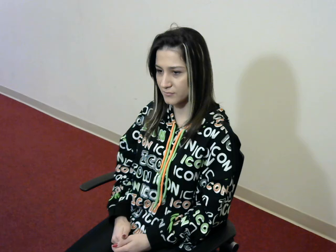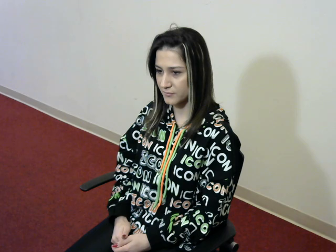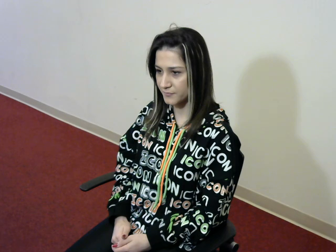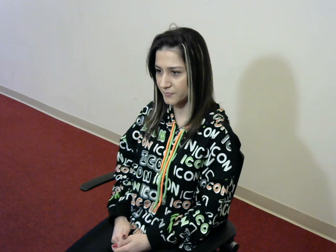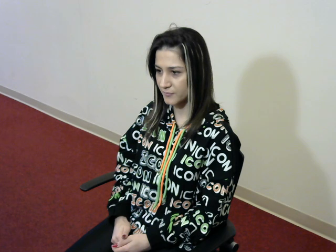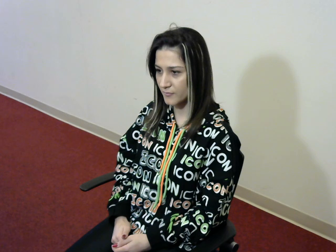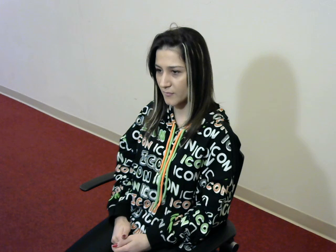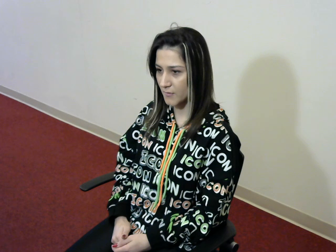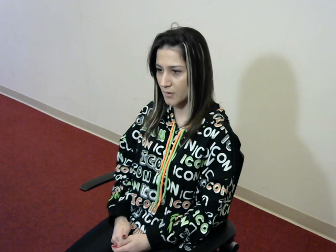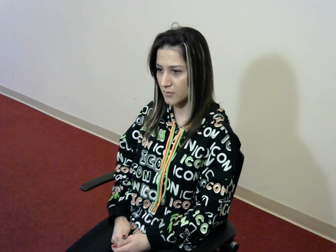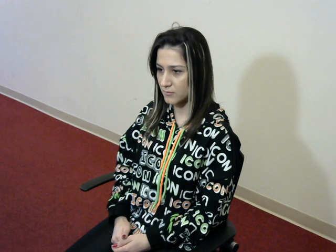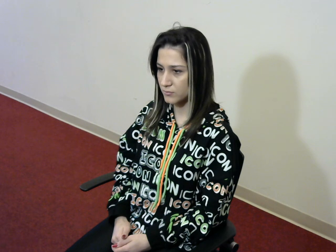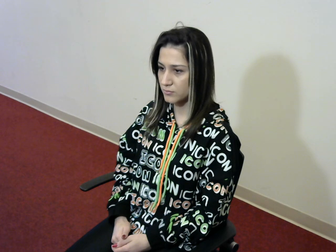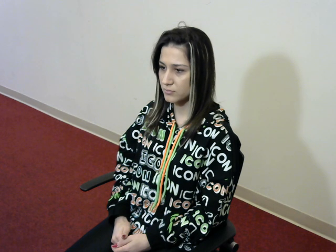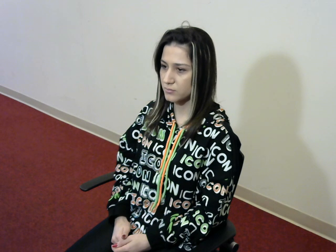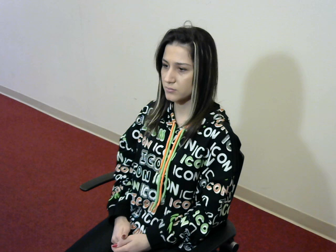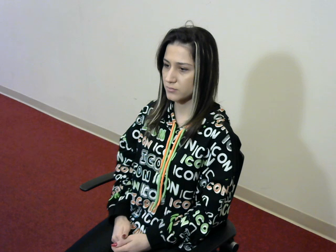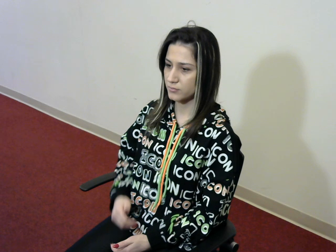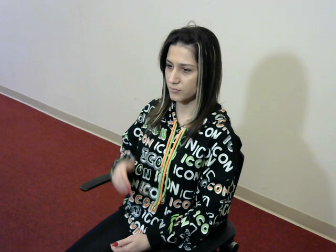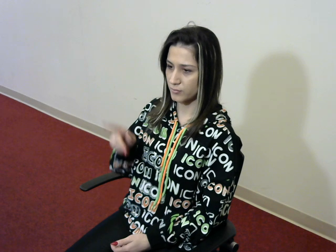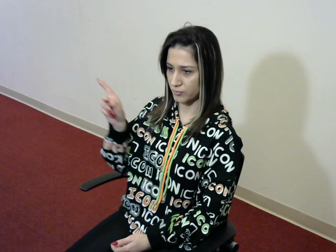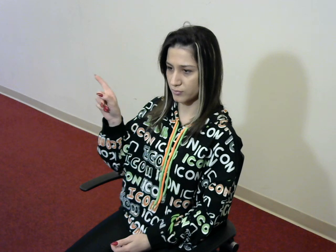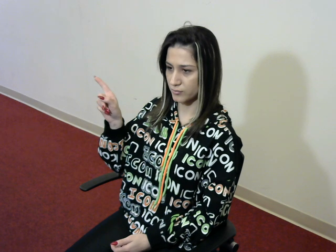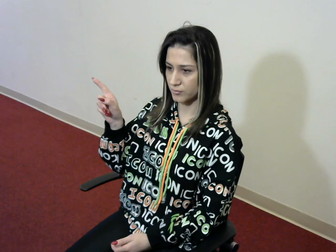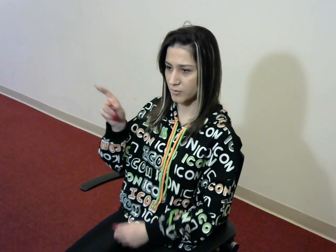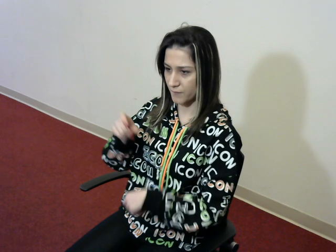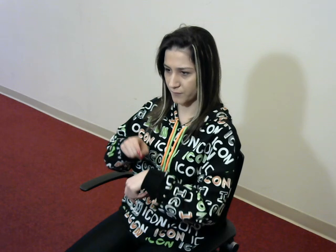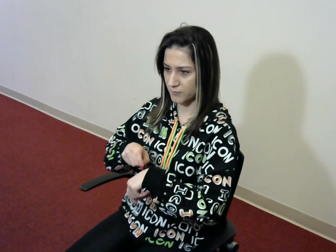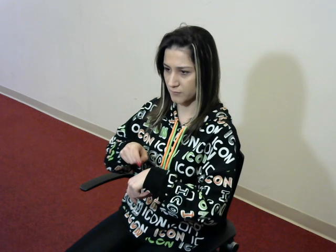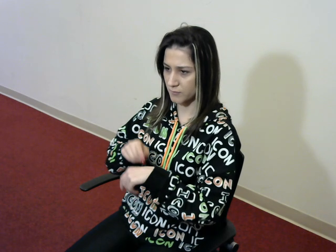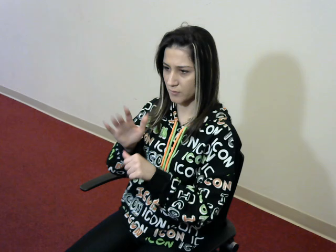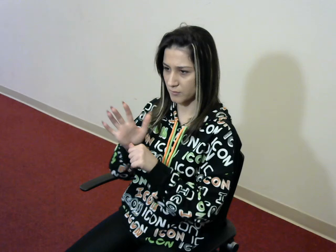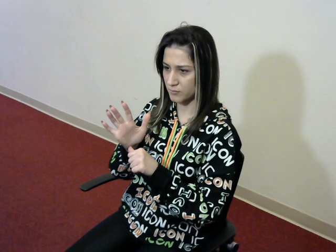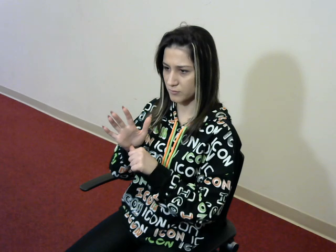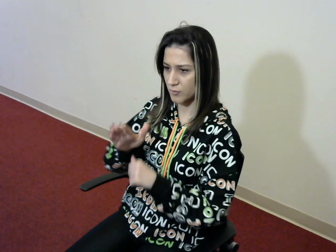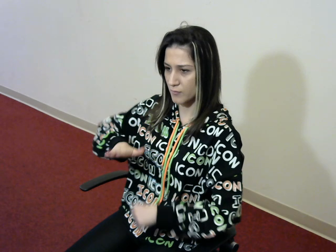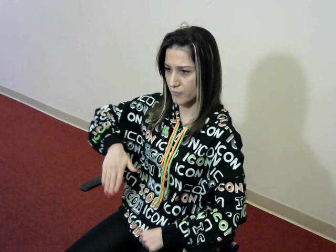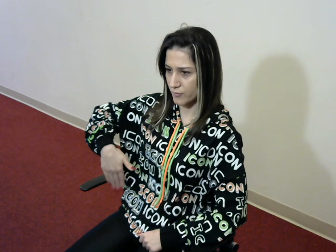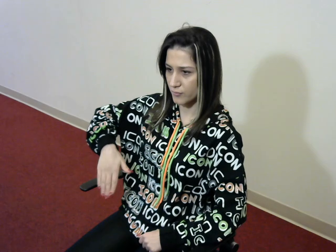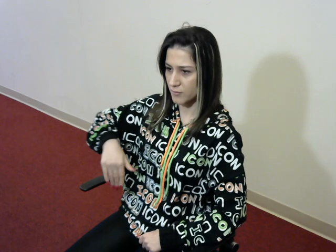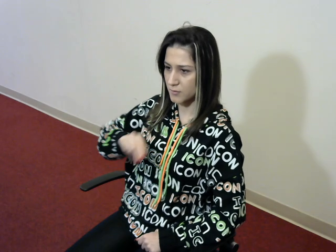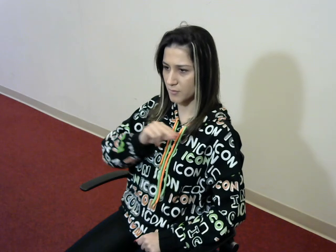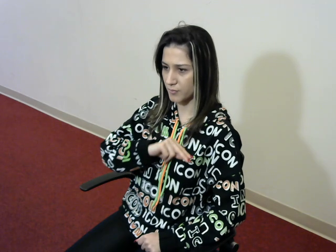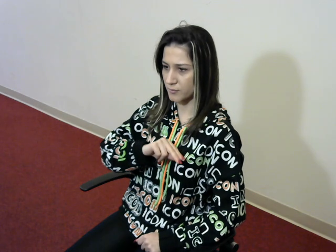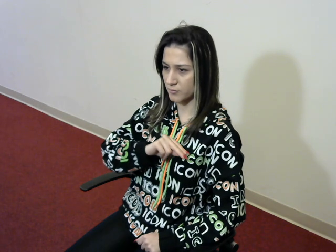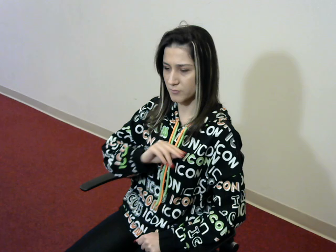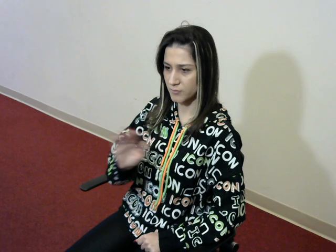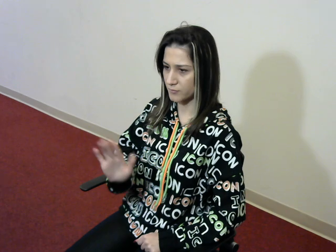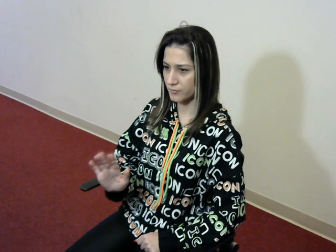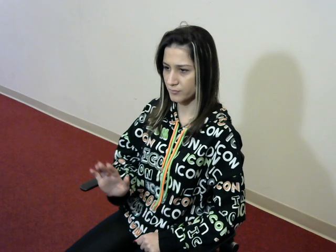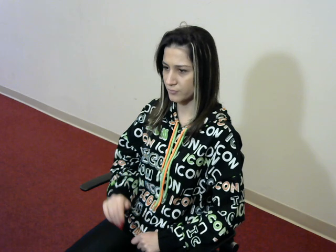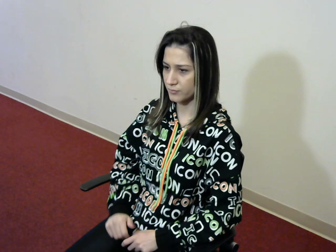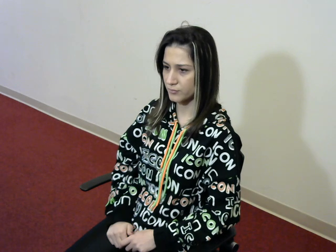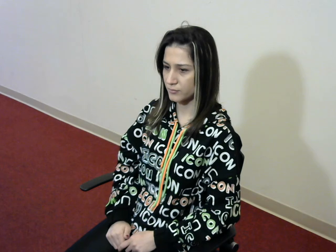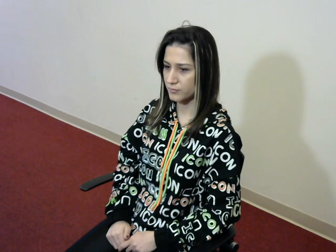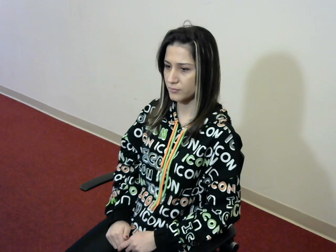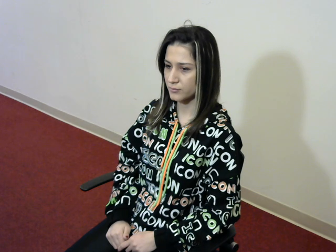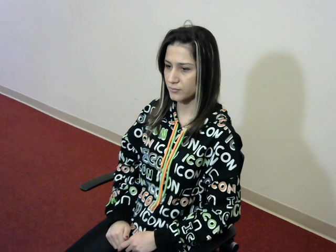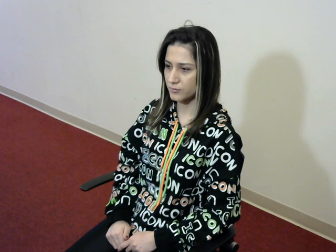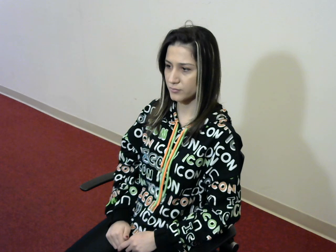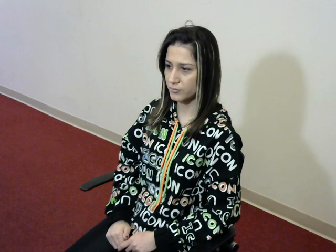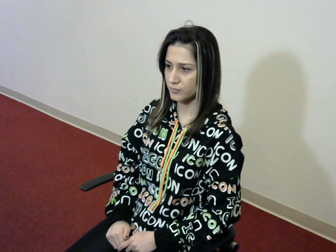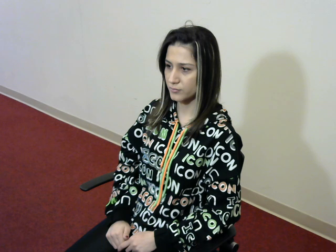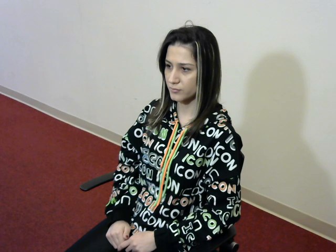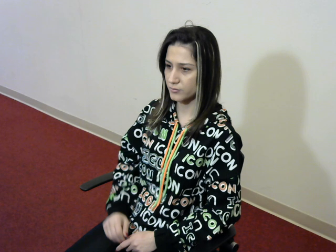O saat 6-dan sonra işləmir